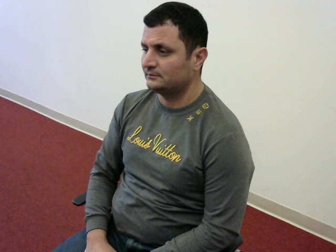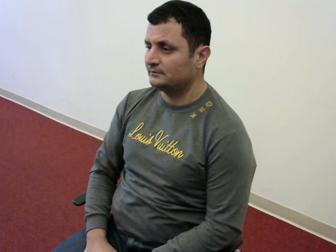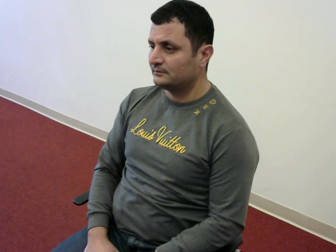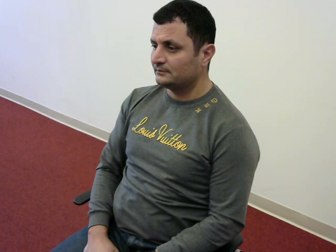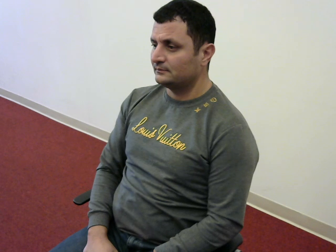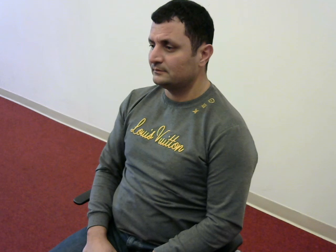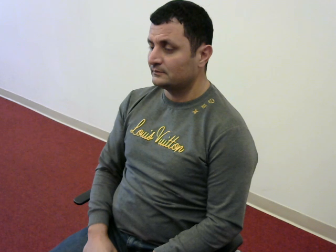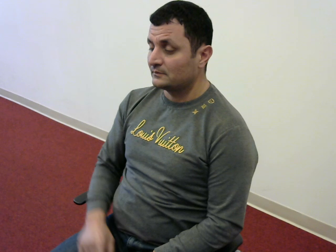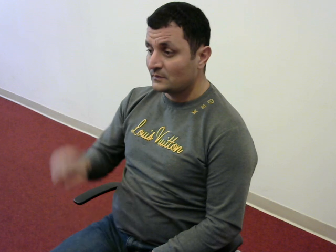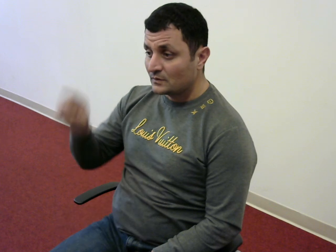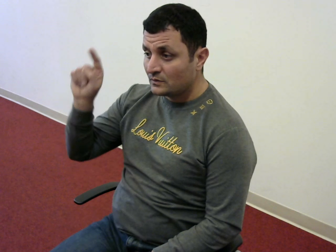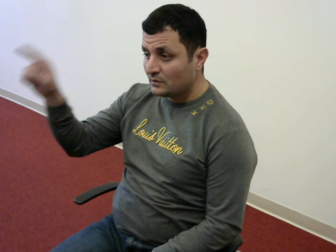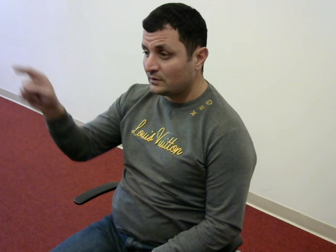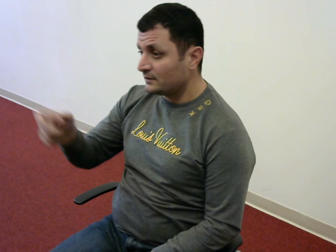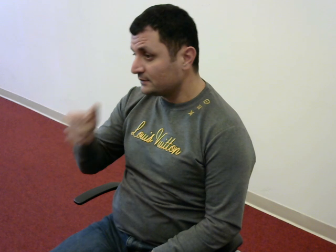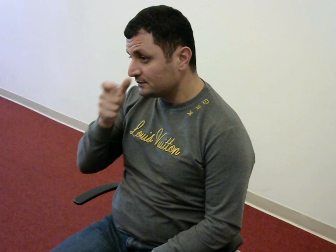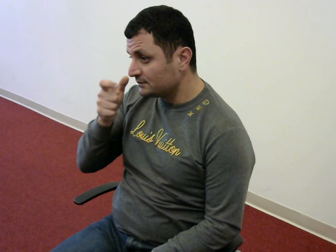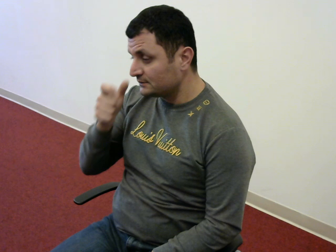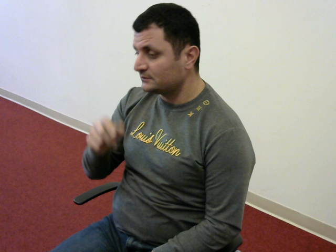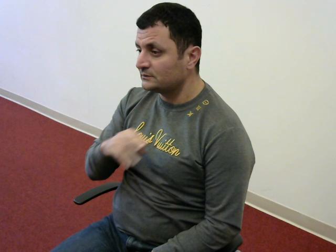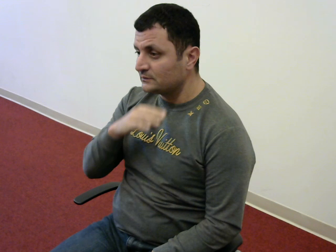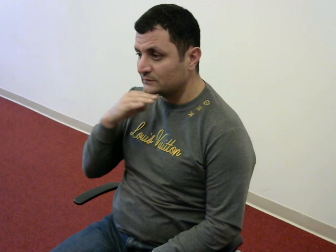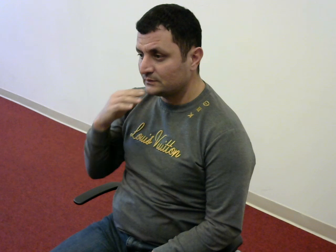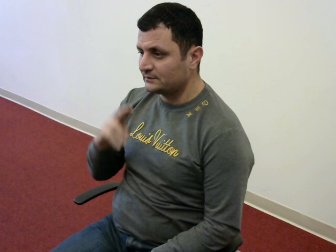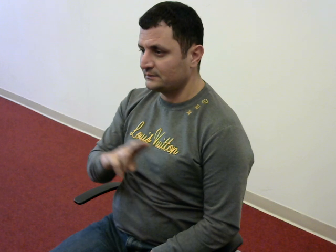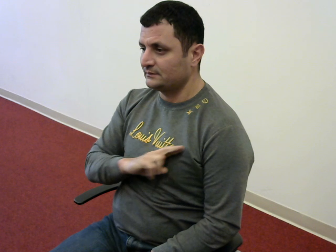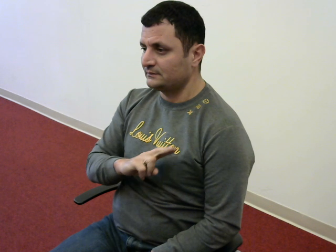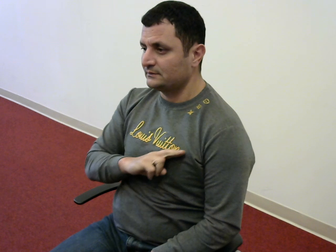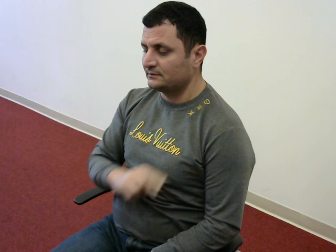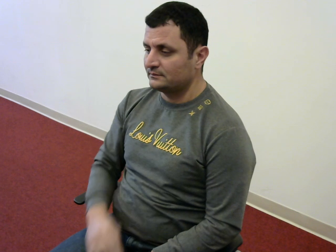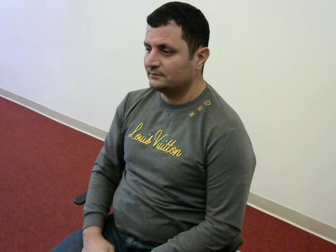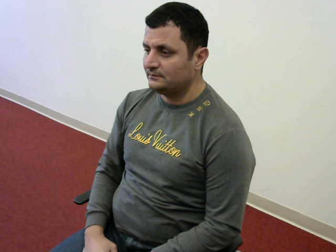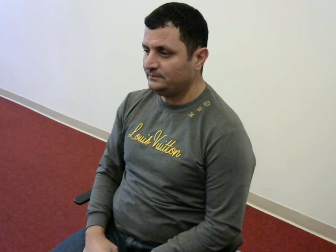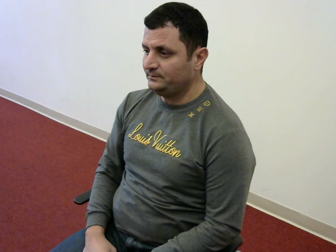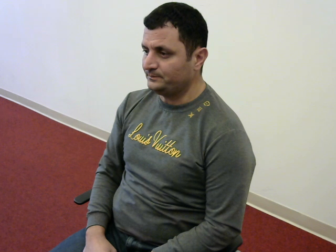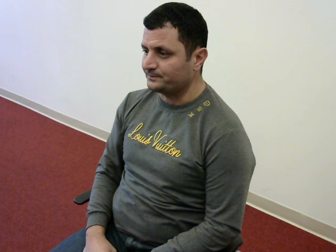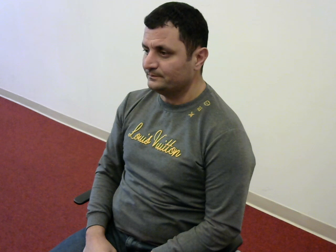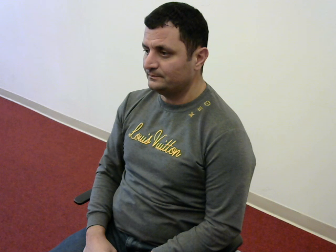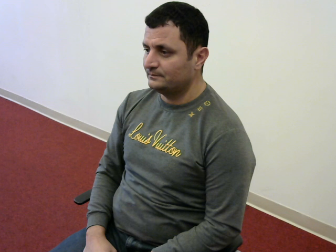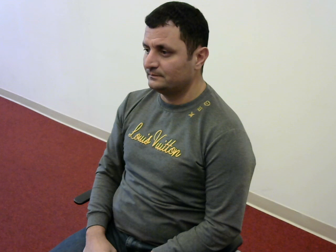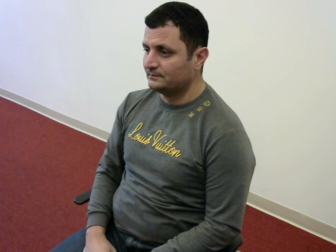O itləri çox sevir